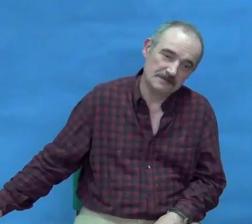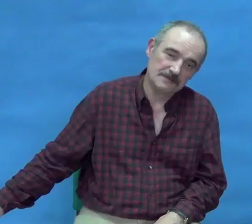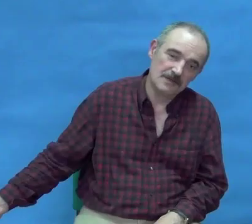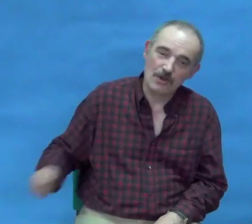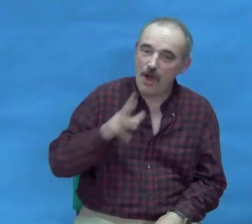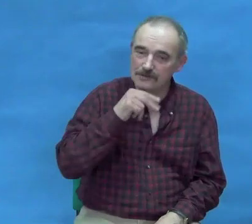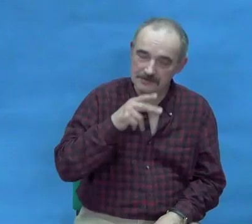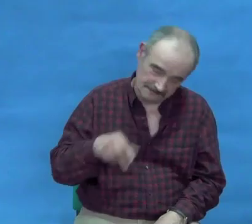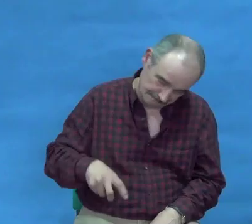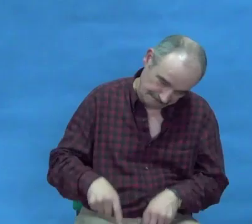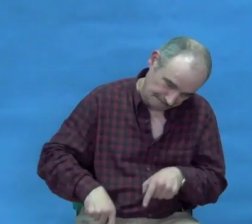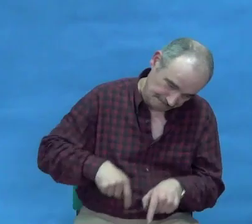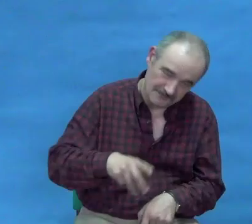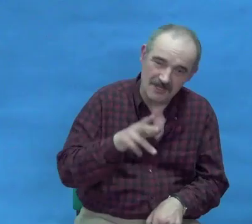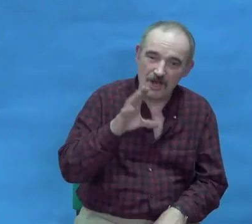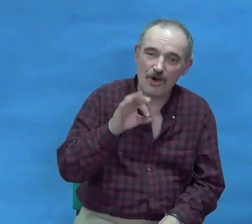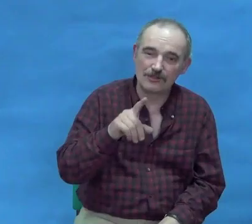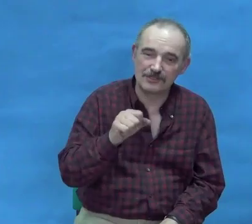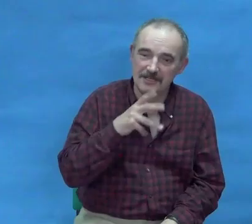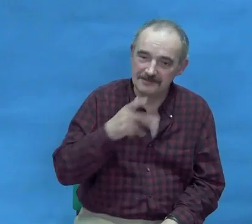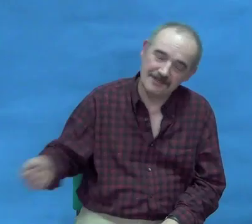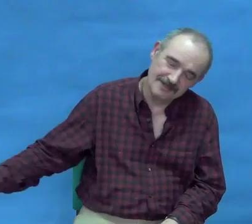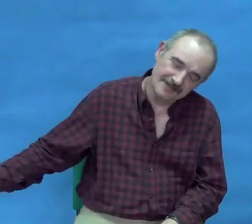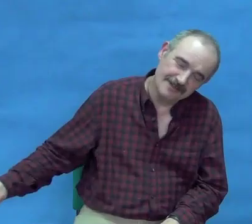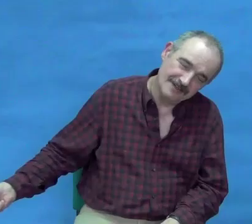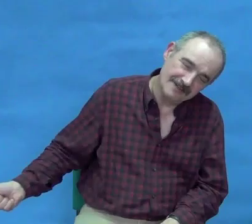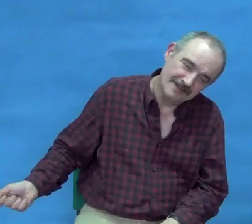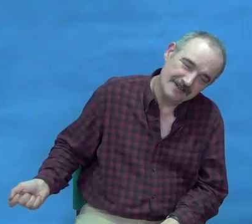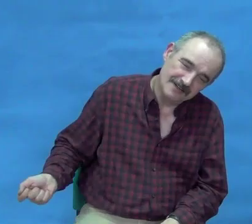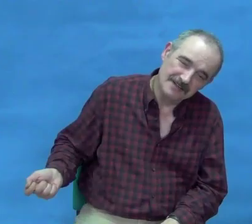Koza szła powoli, była ciągnięta na sznurku.